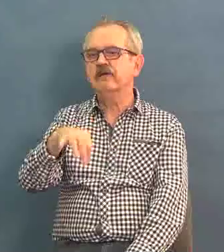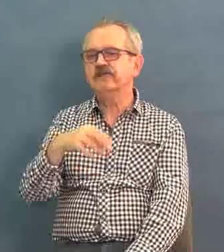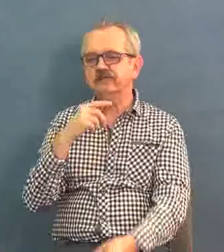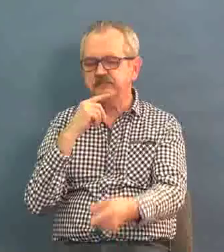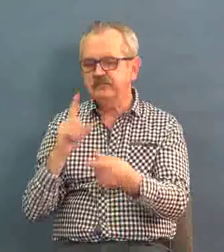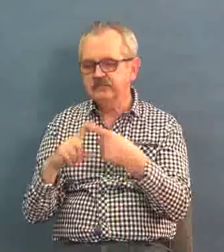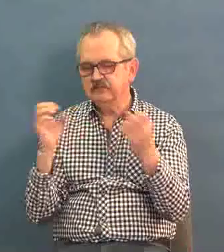Pasuje mi kino.